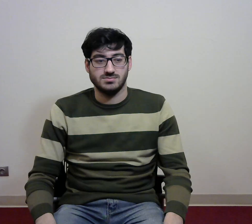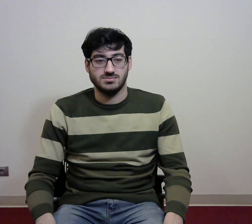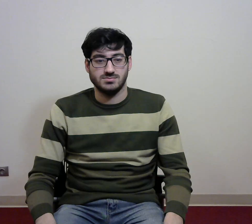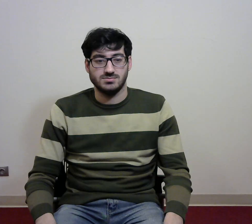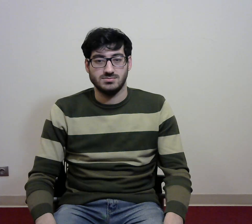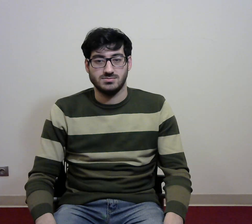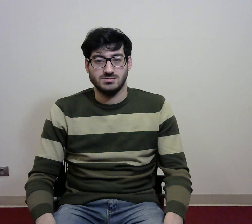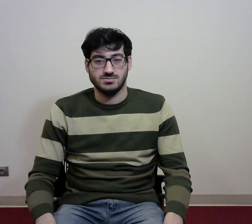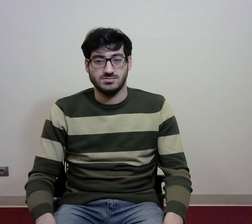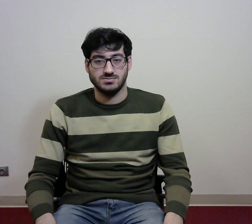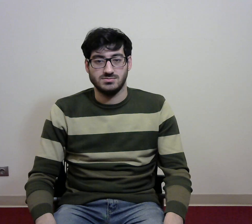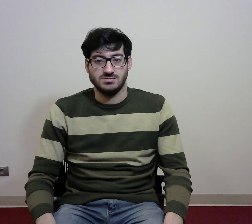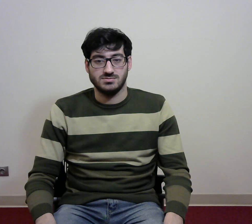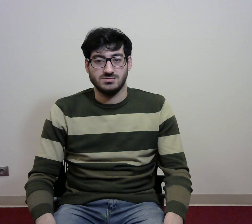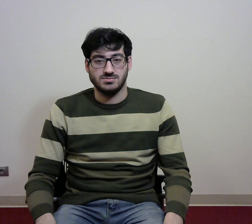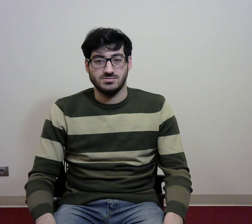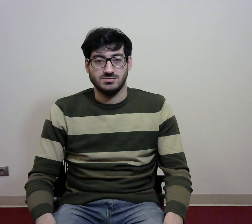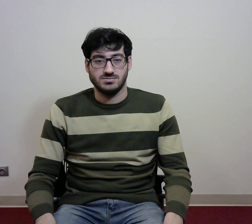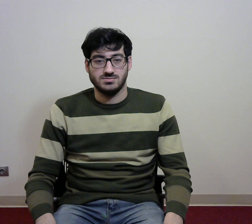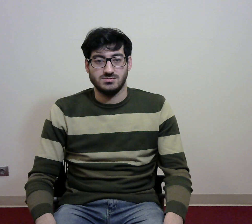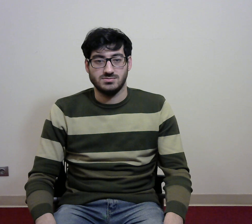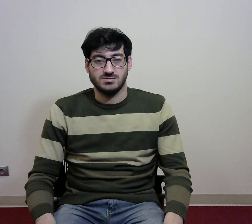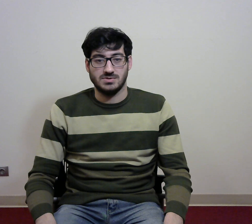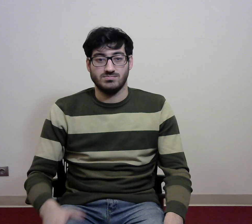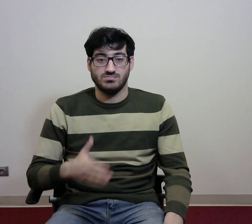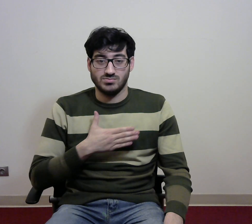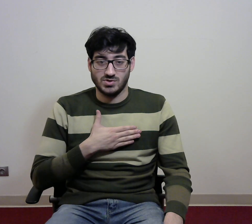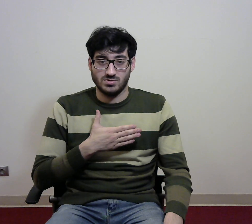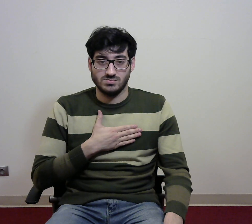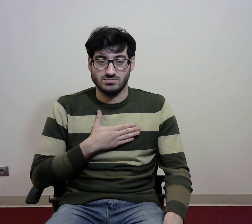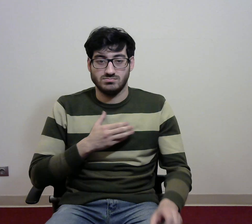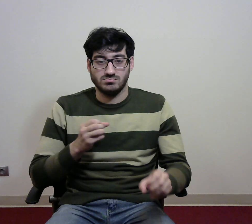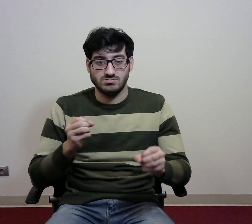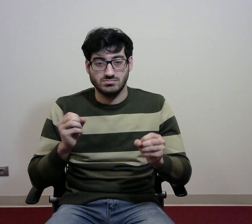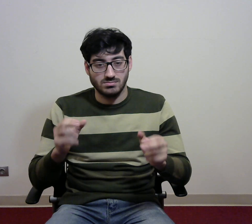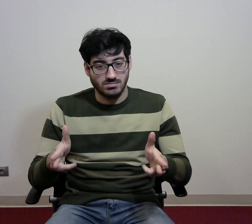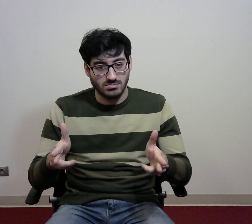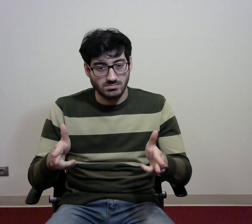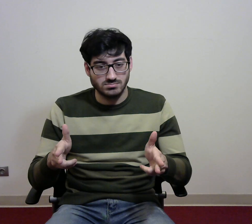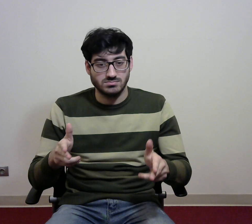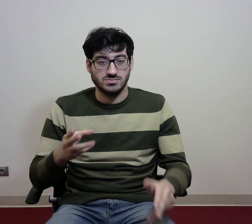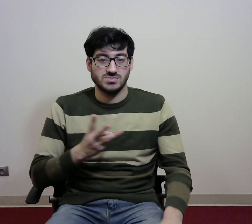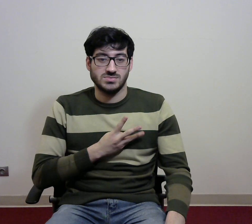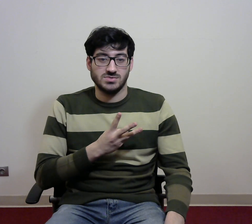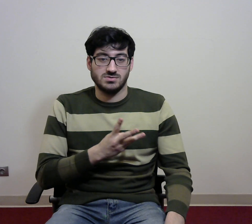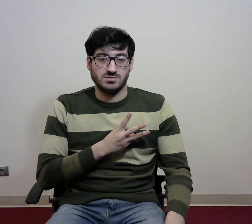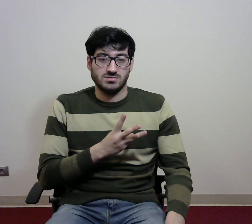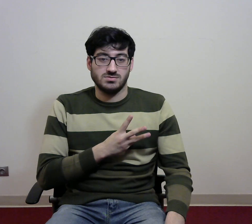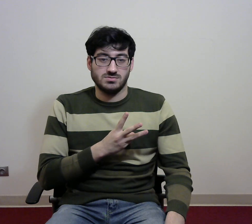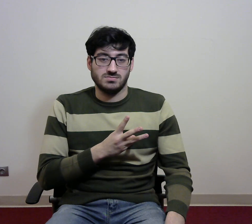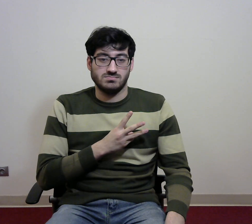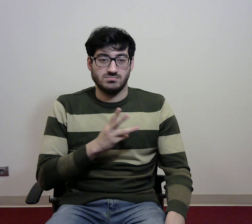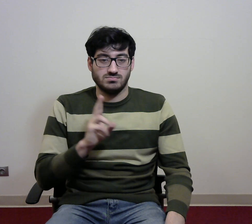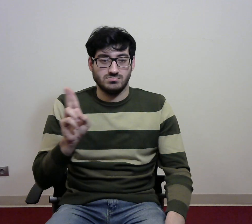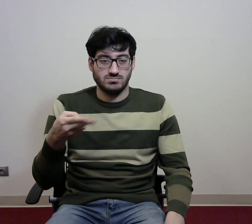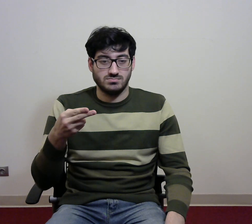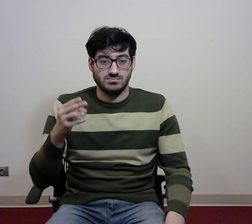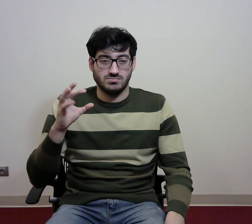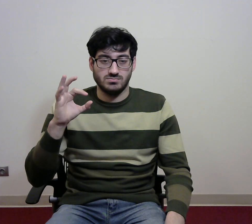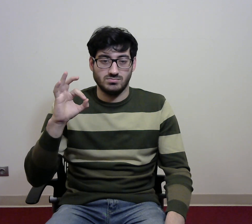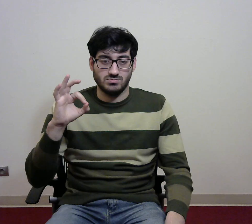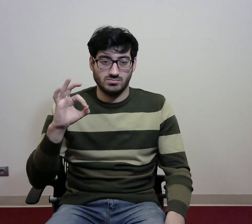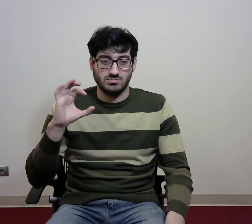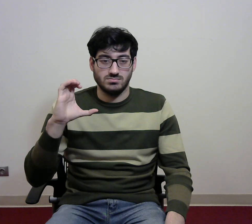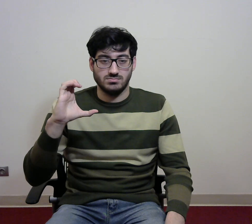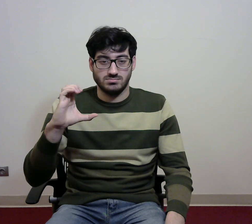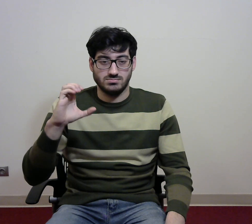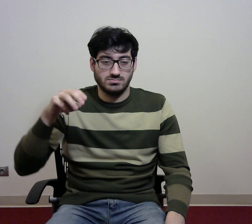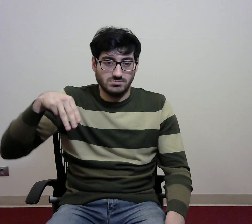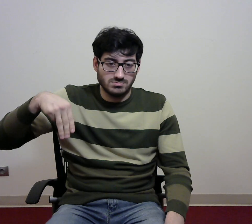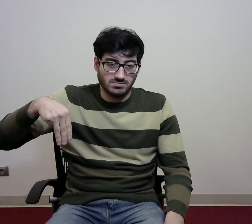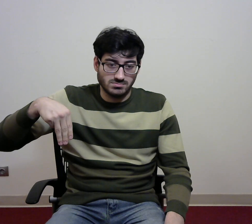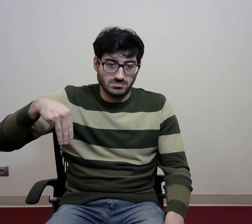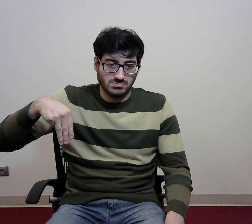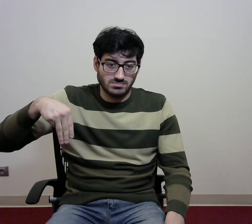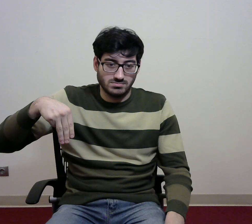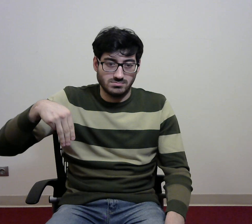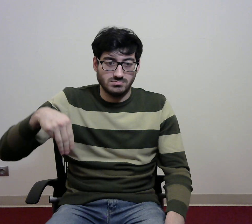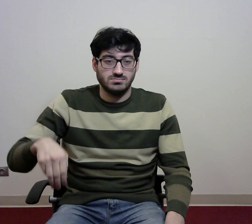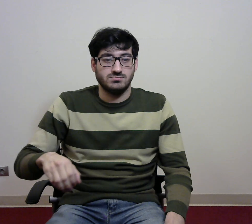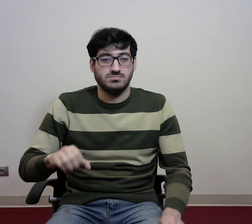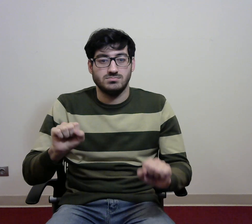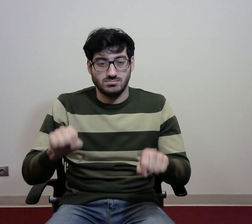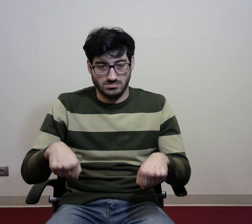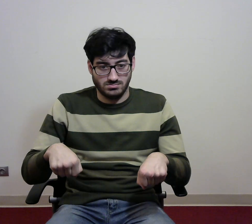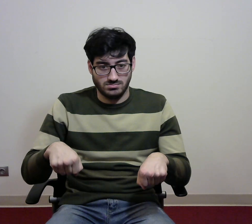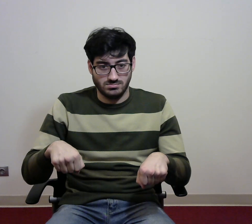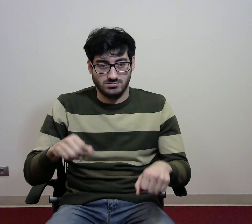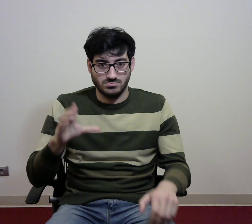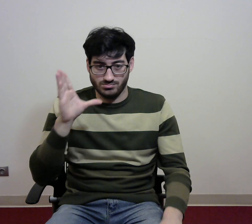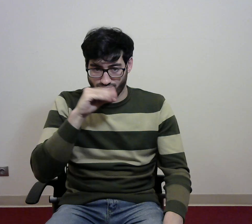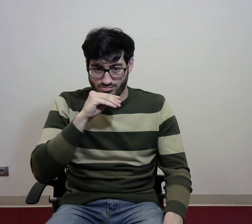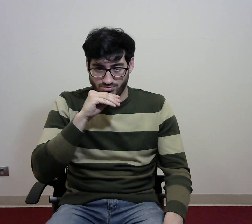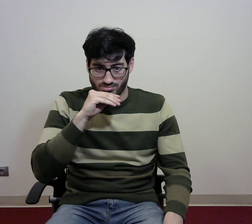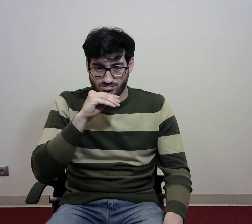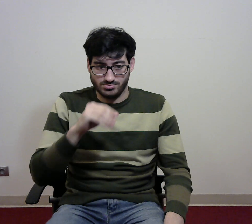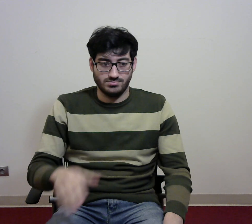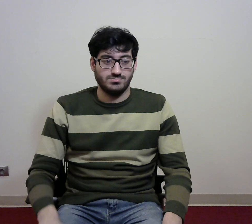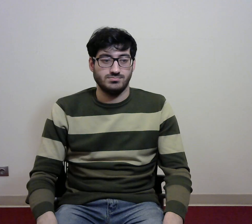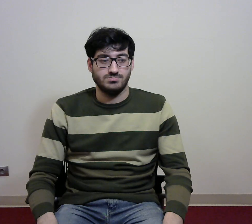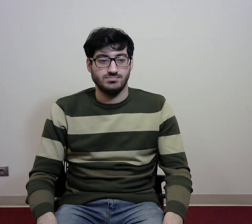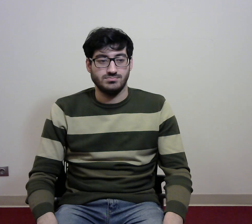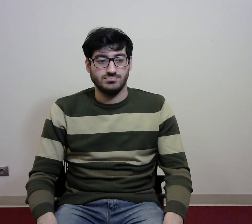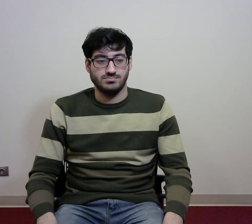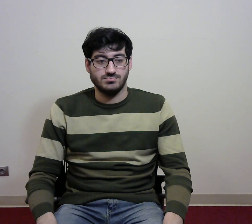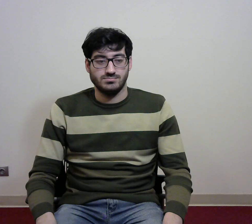Mən necə könüllü DOST ola bilərəm?